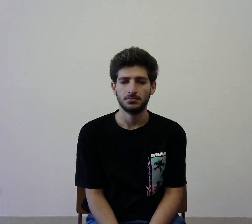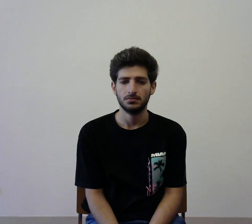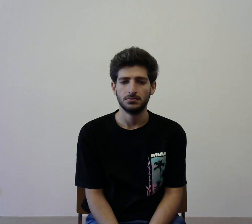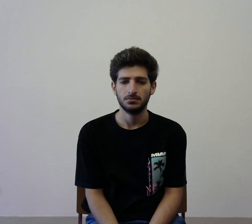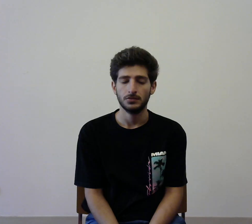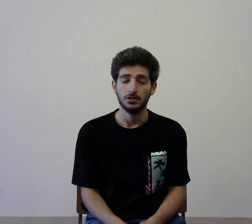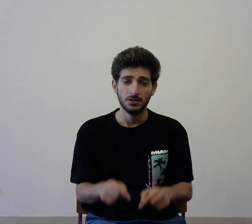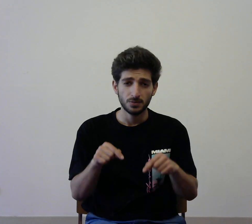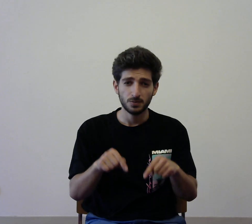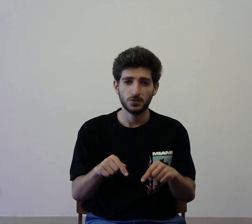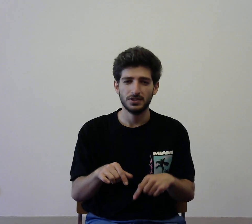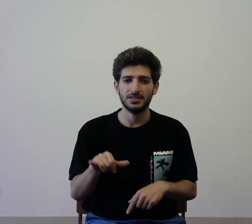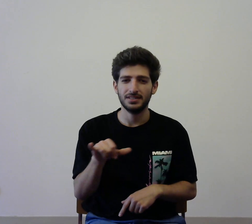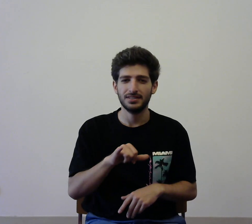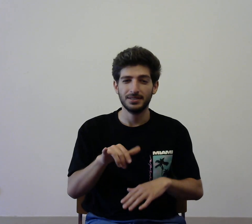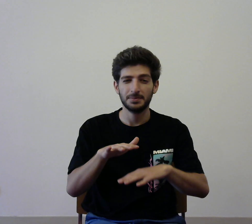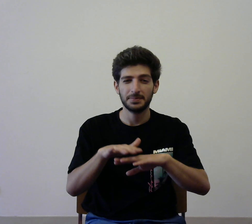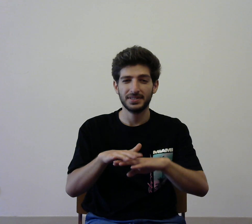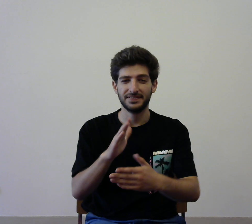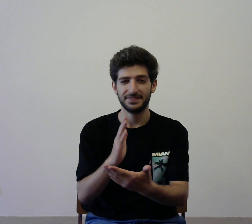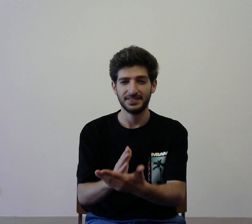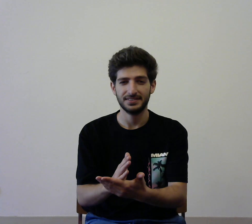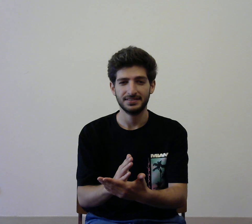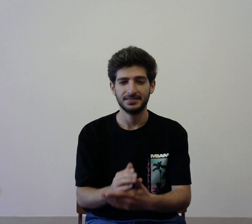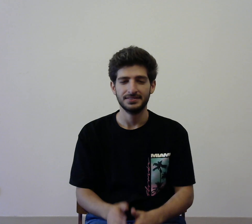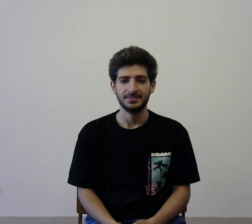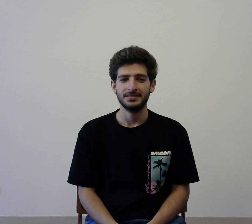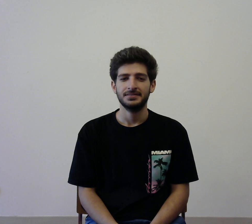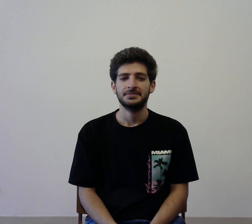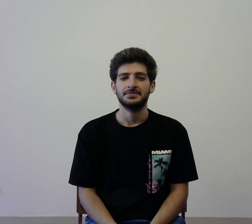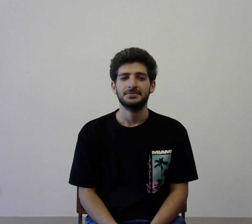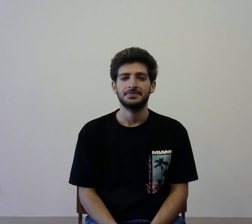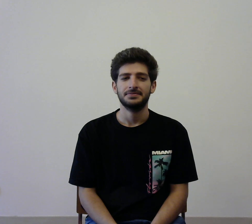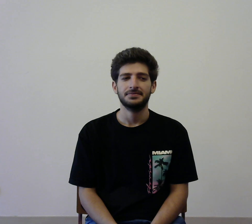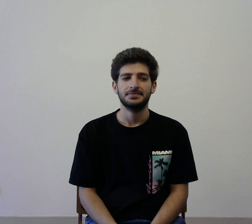Burda harda bank var?